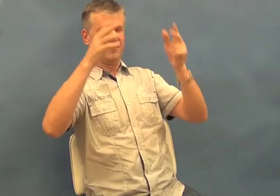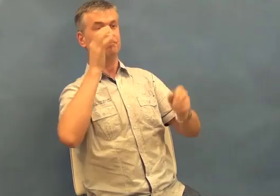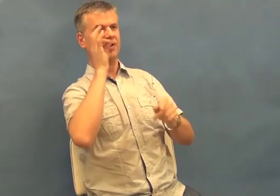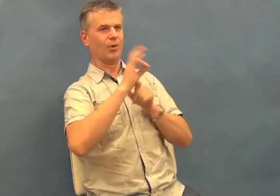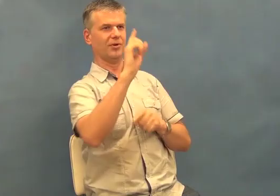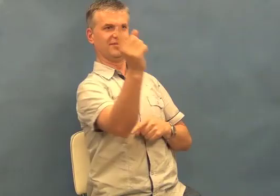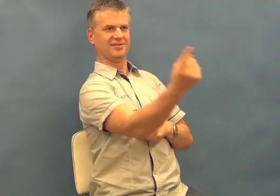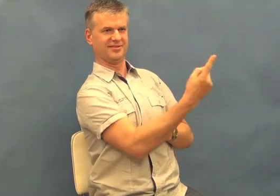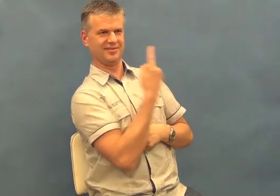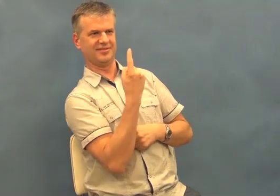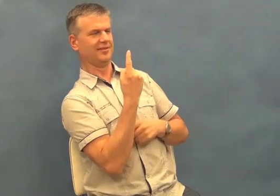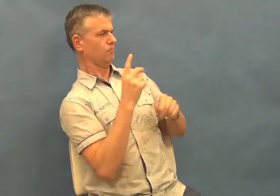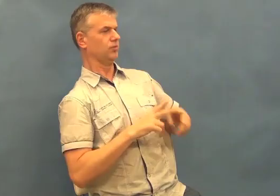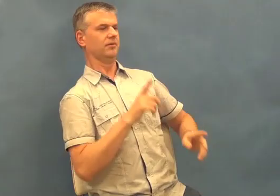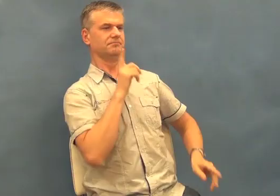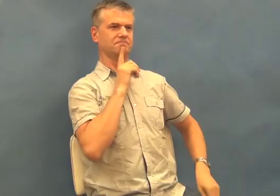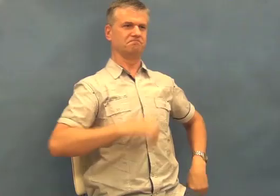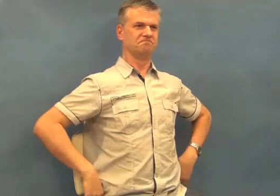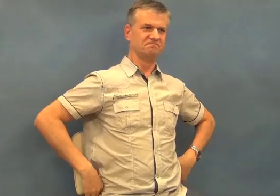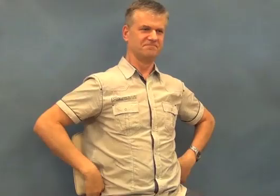Przychodzi pani, policjant nic nie mówi, przygląda się.